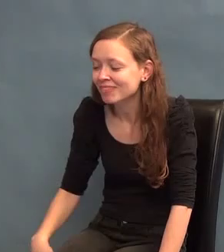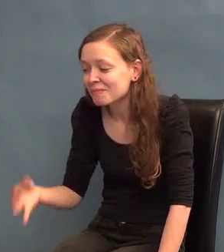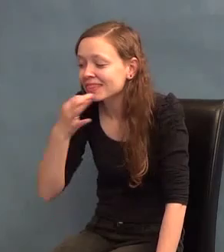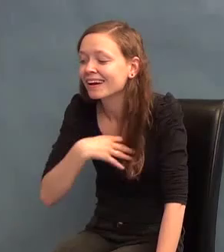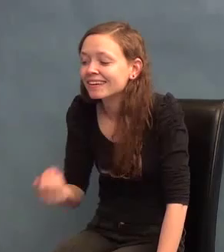Zadaj mi pytanie.